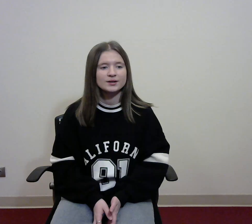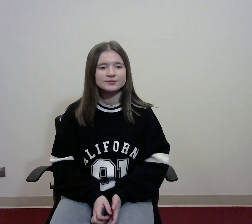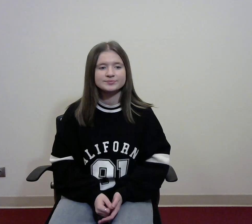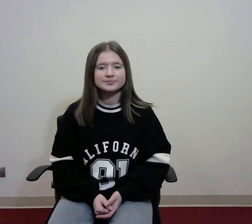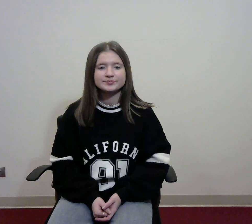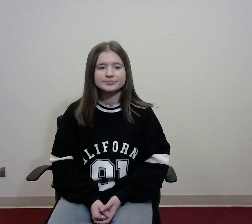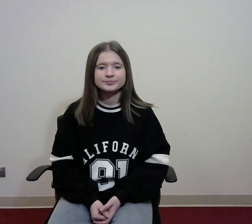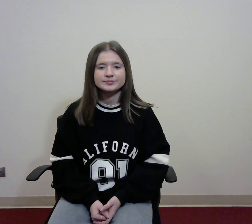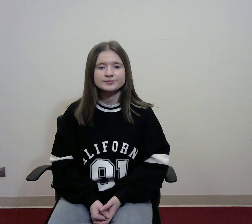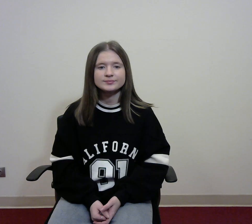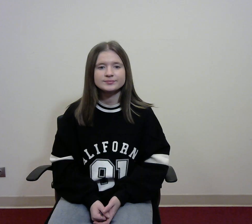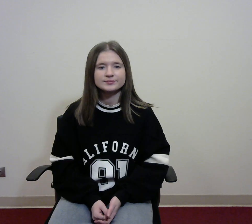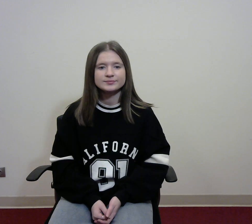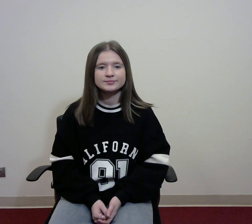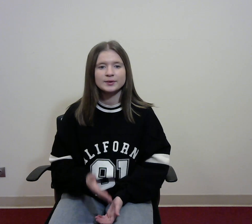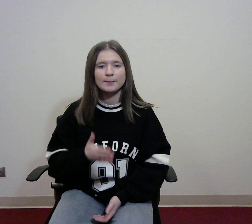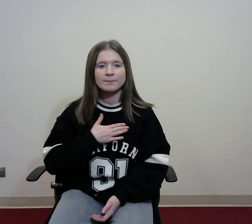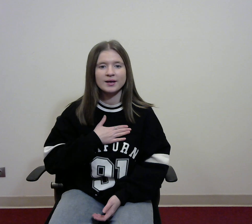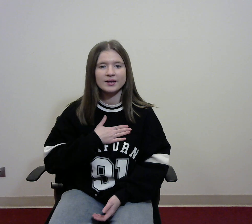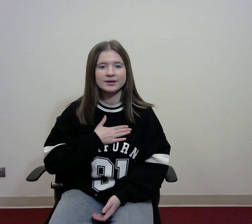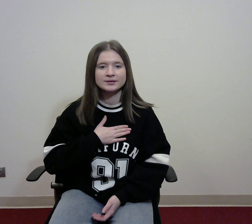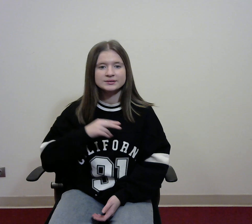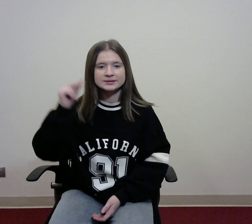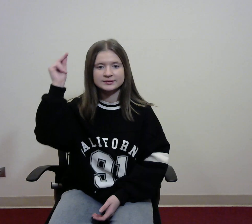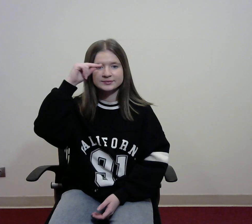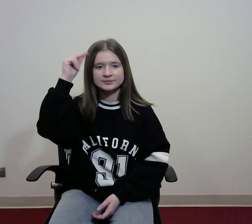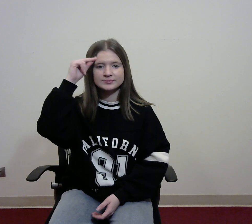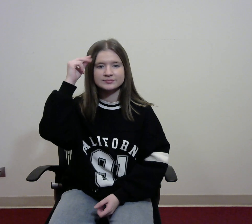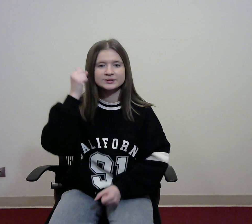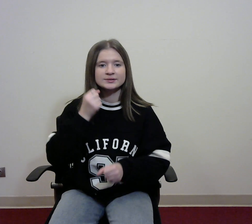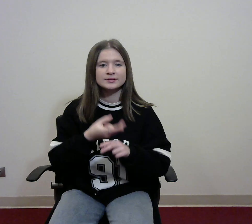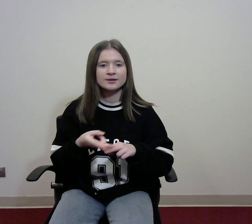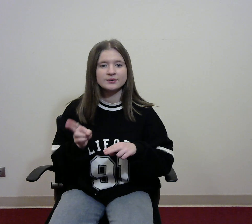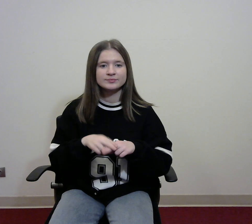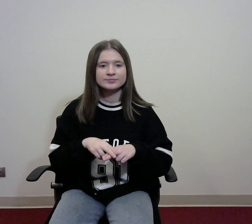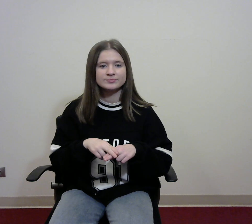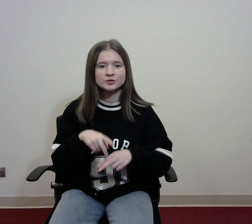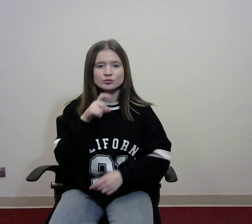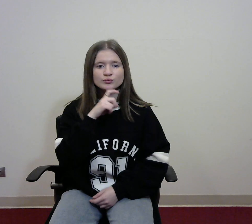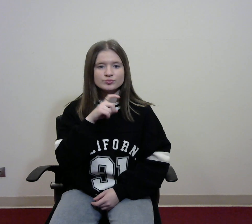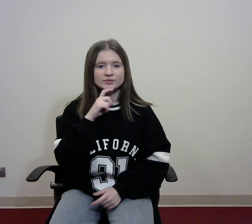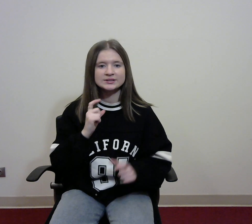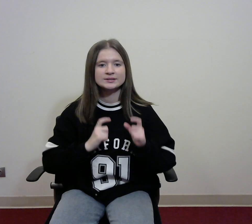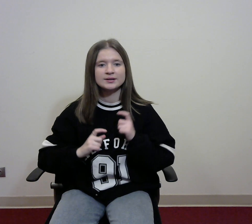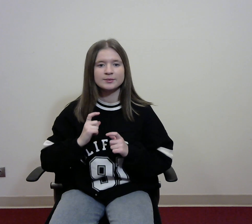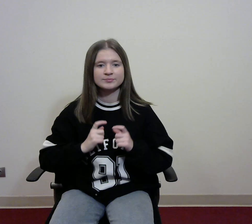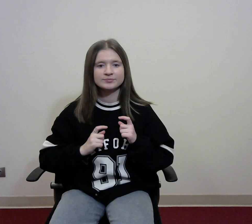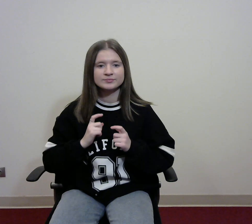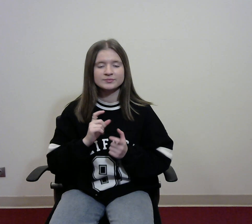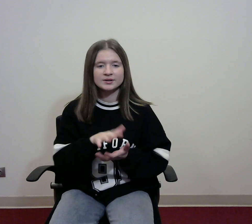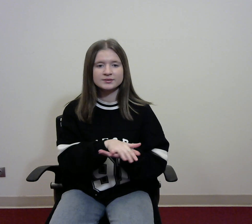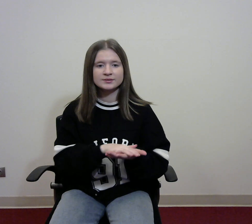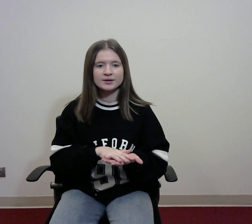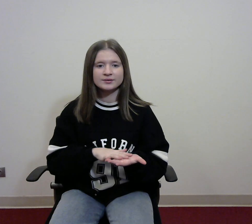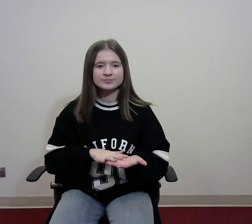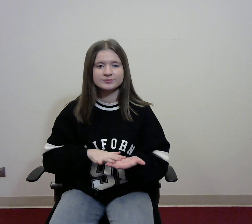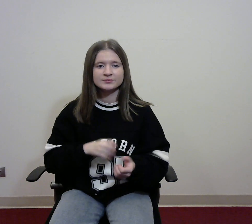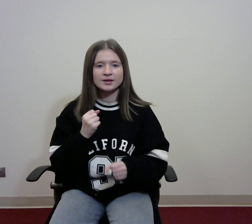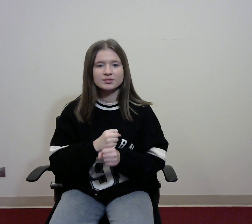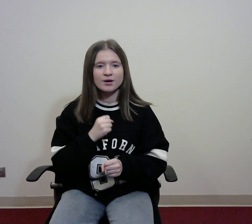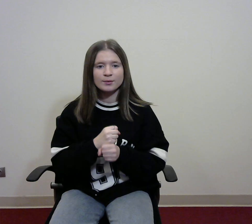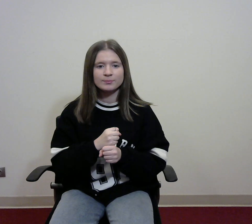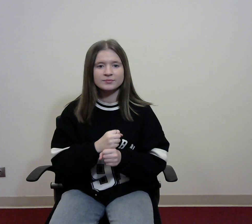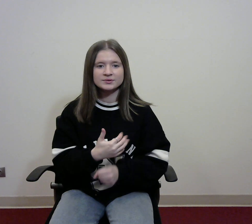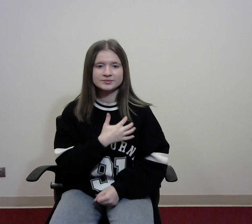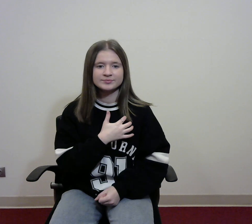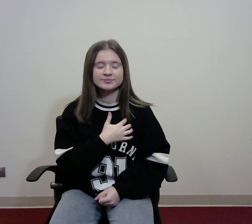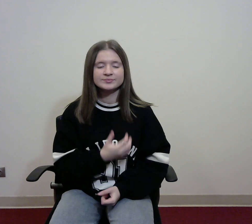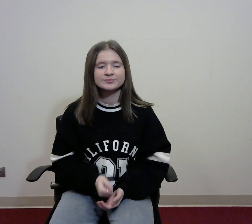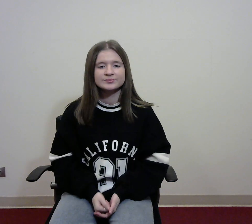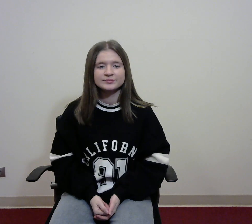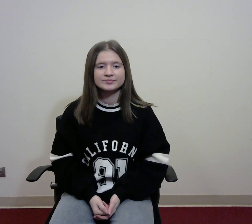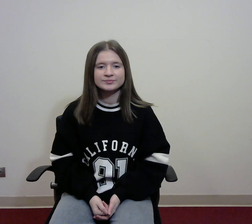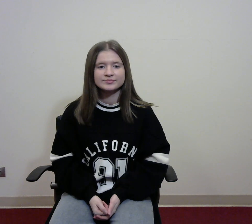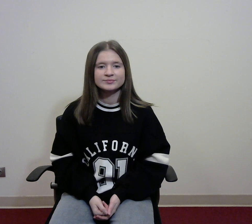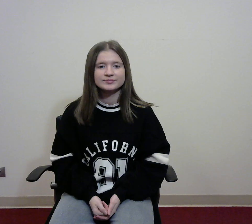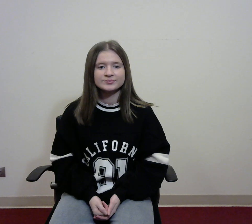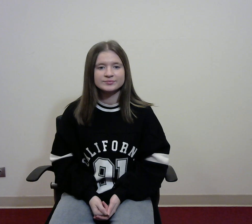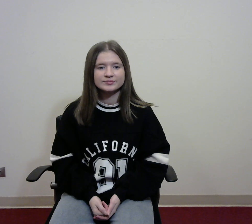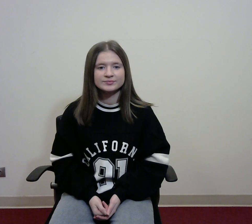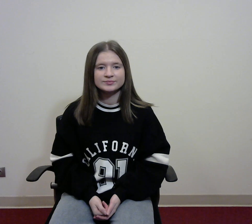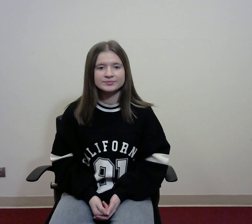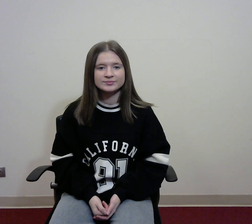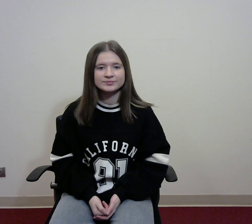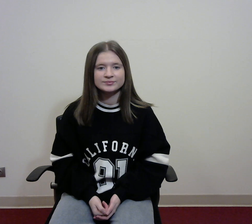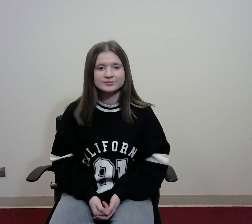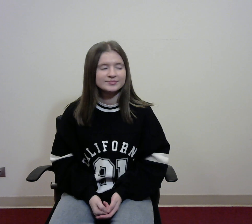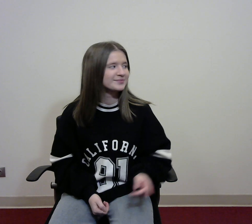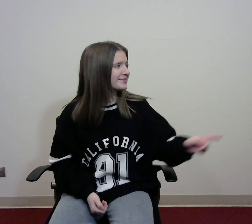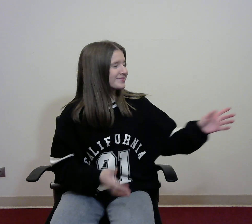Mən təhsilimi bu universitetdə davam etmək istəyirəm